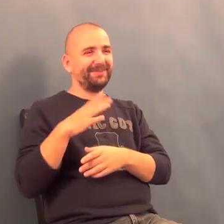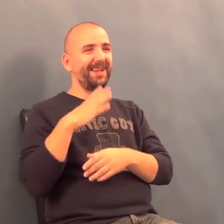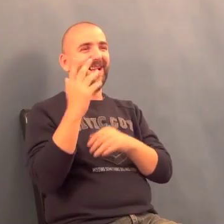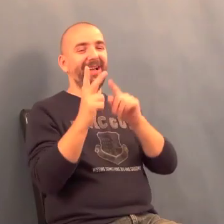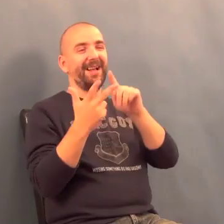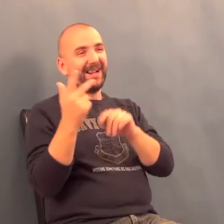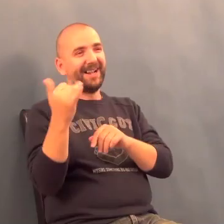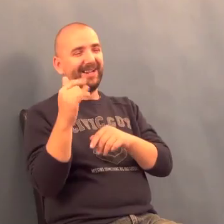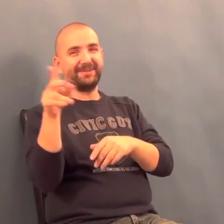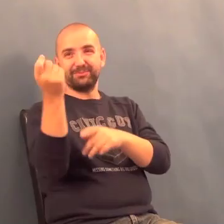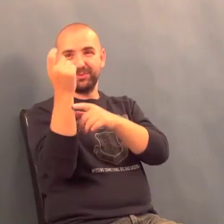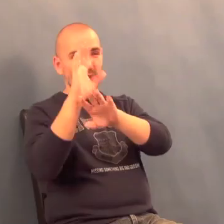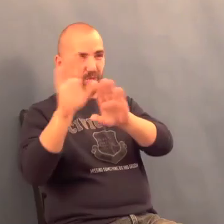Trzeci raz rzuca w innym miejscu.